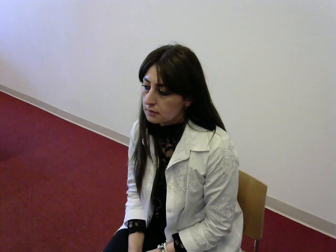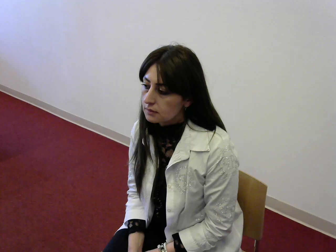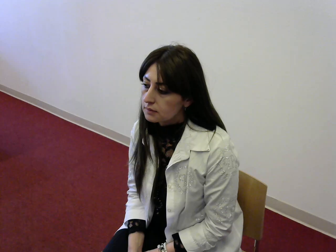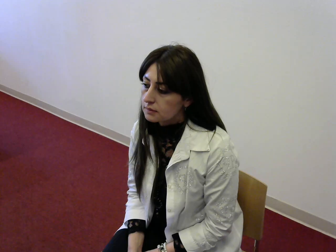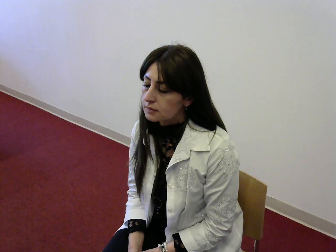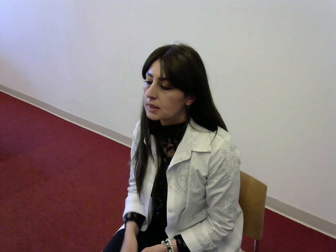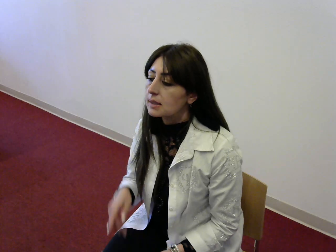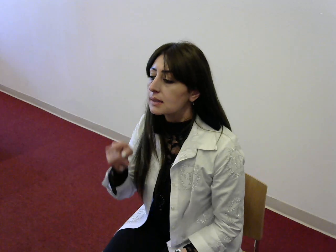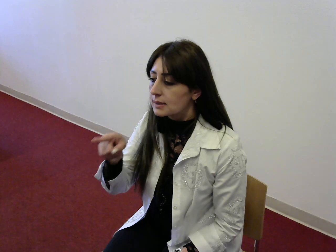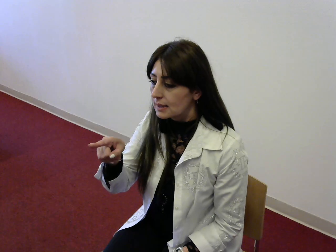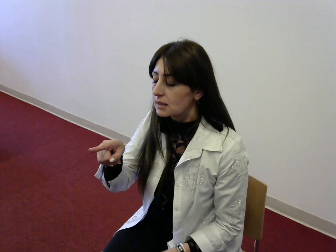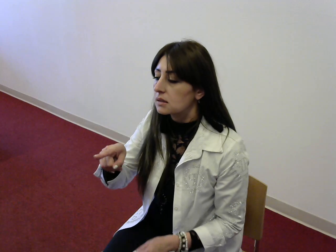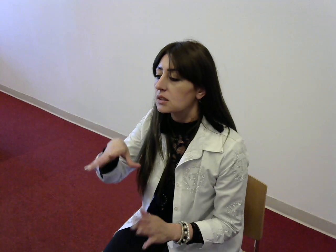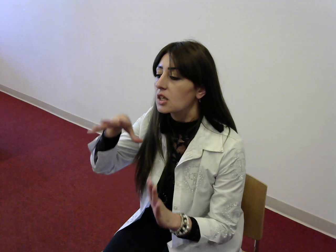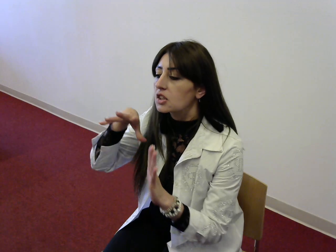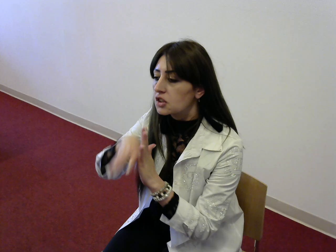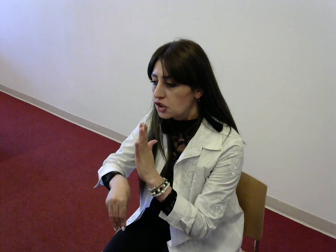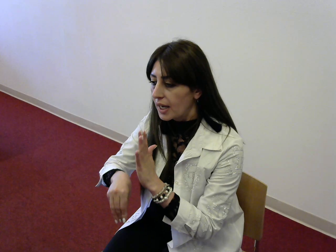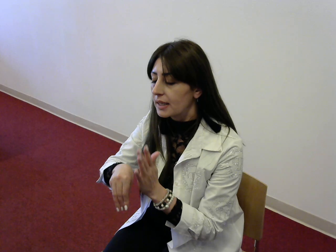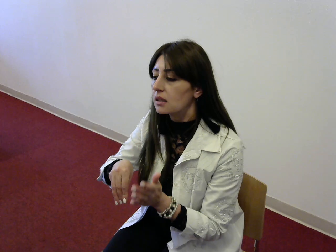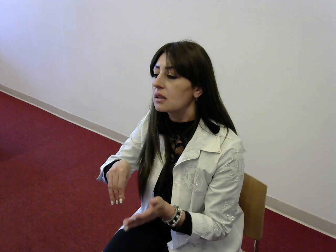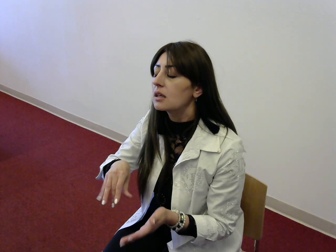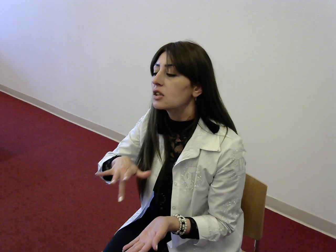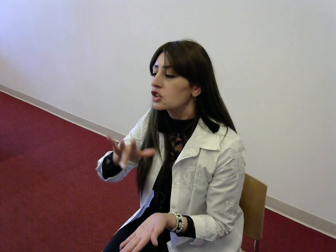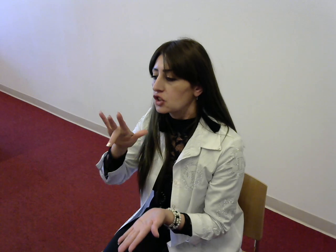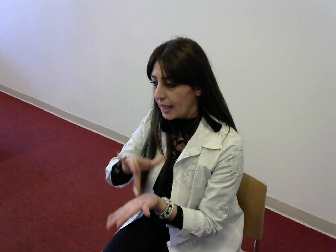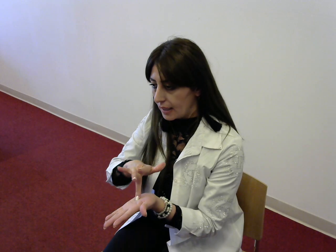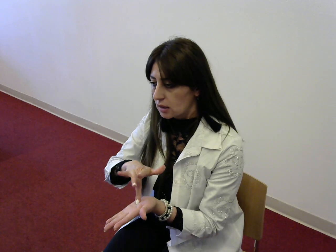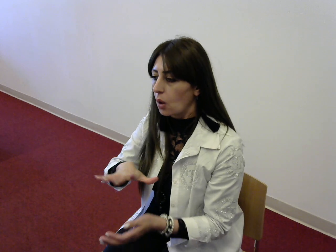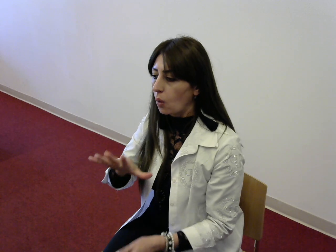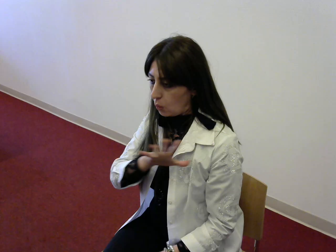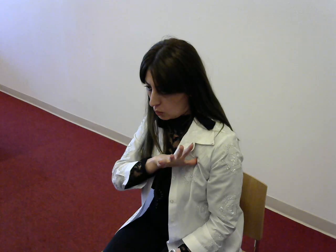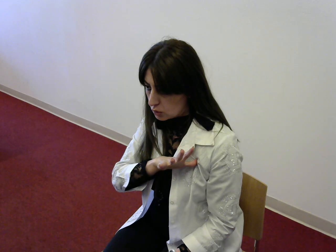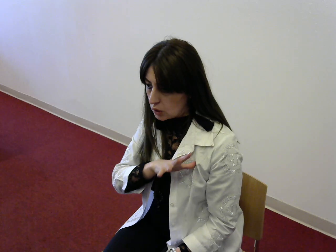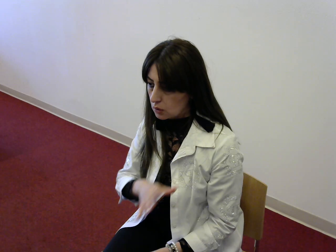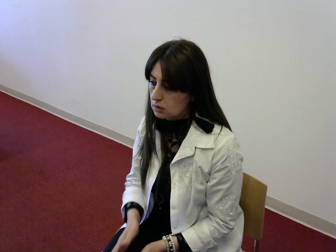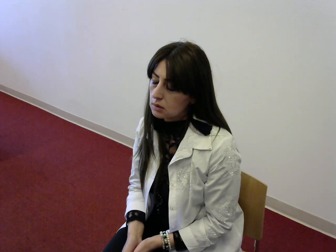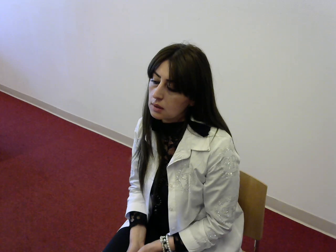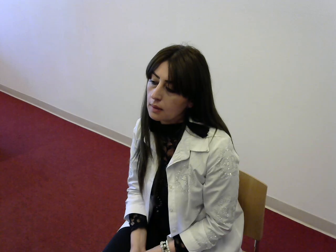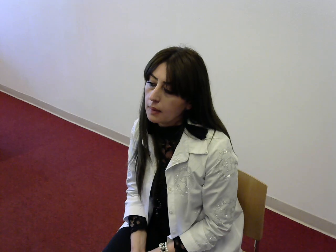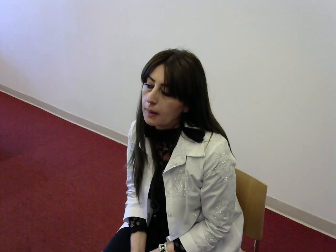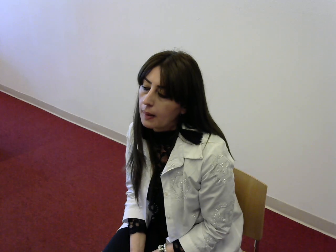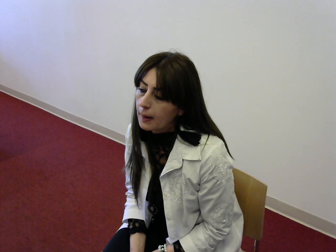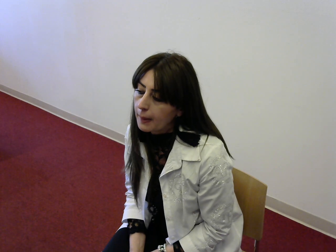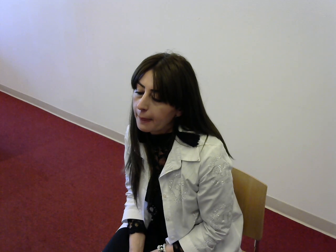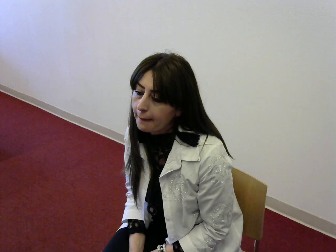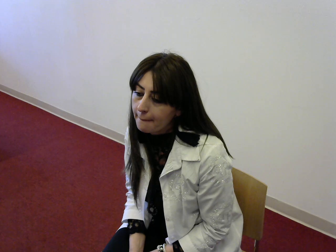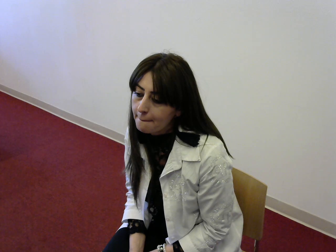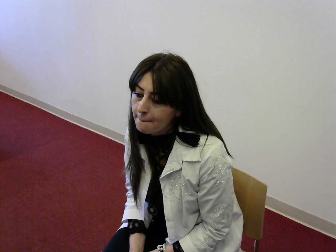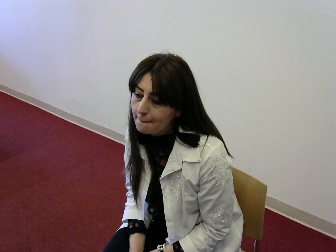Siz İçərişəhərdə olmusuz?